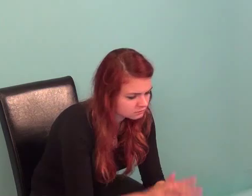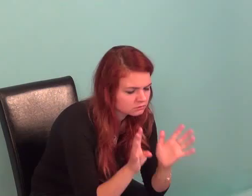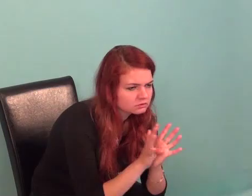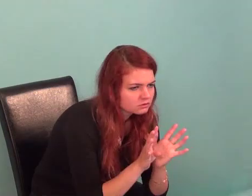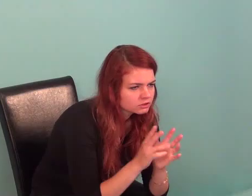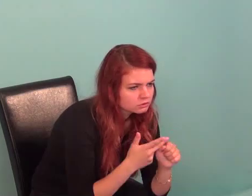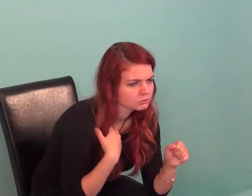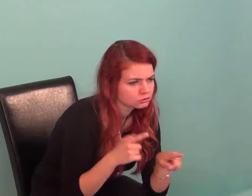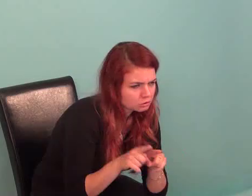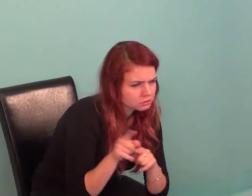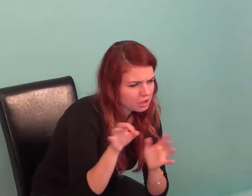O dziewiętnastej trzydzieści będzie akurat moja siostra.